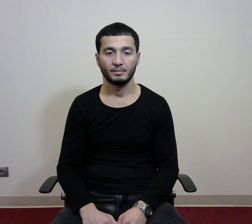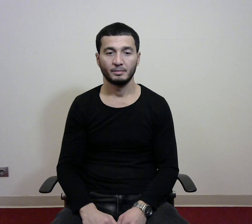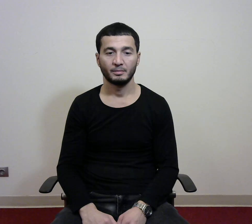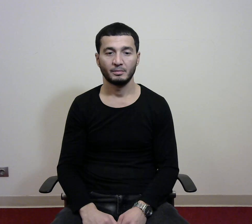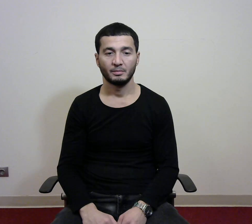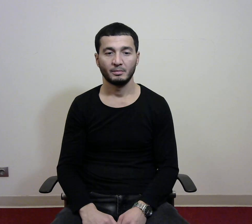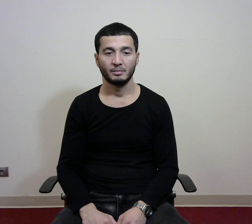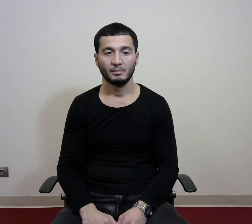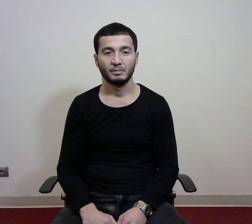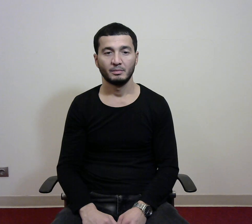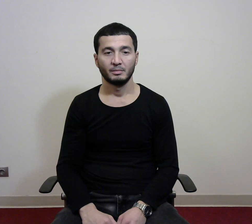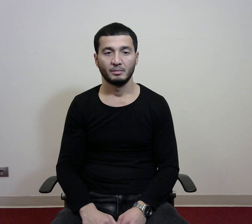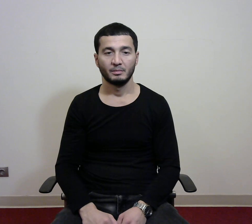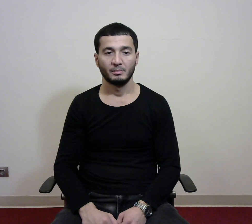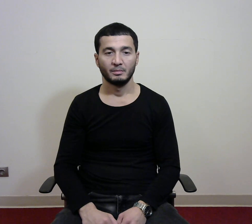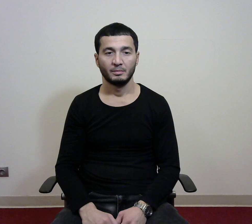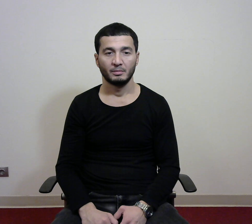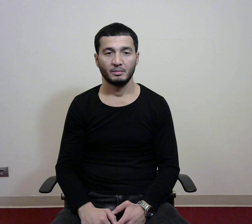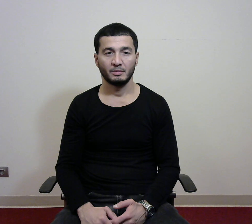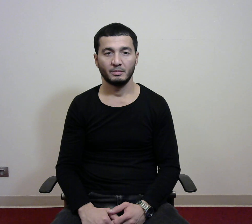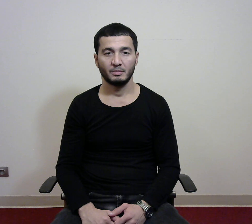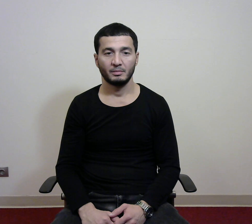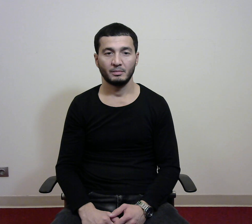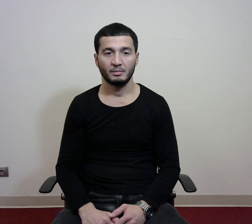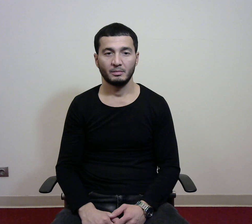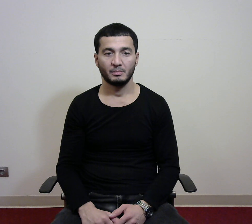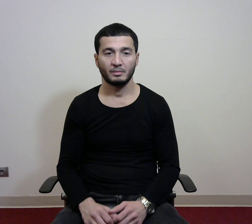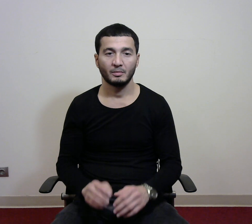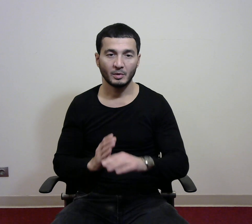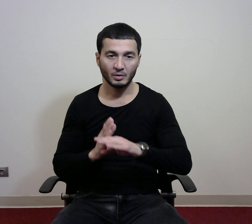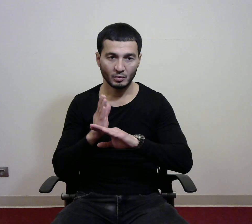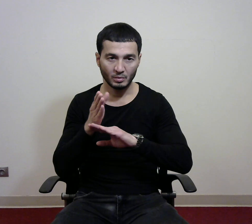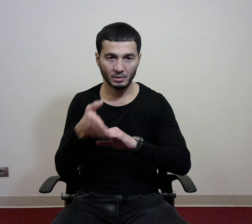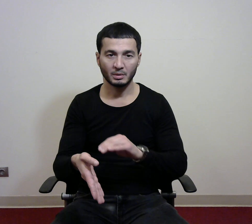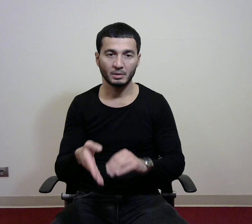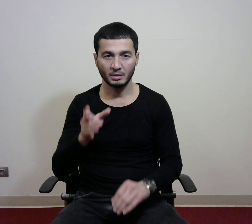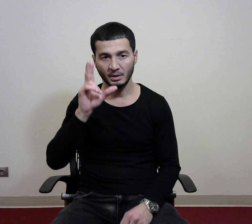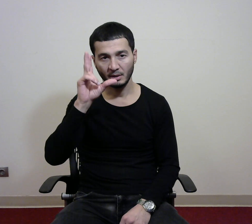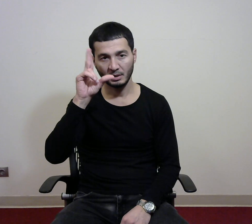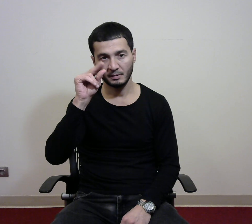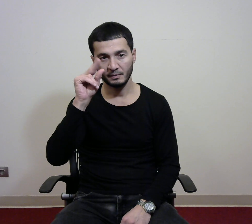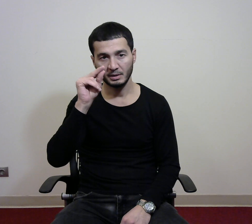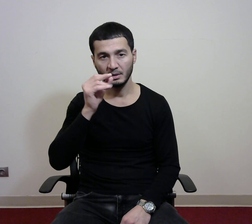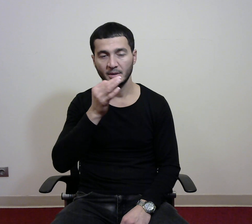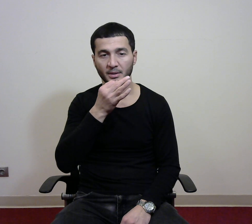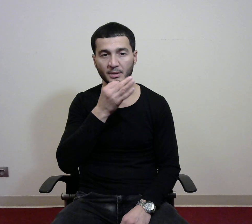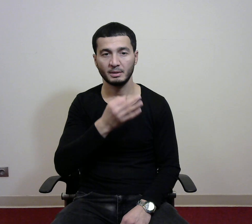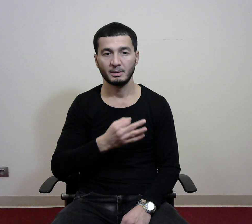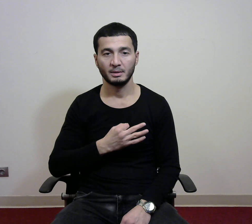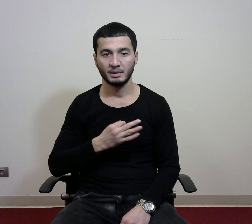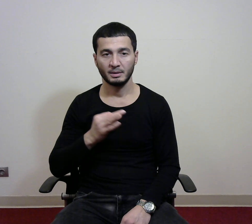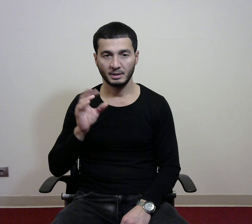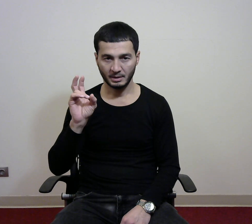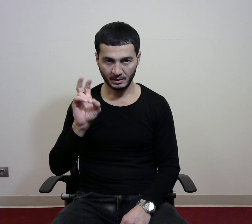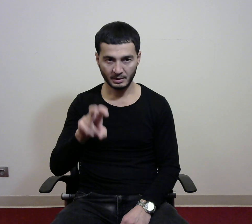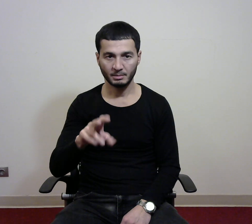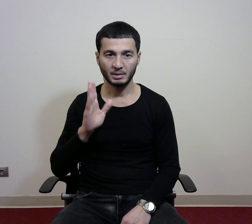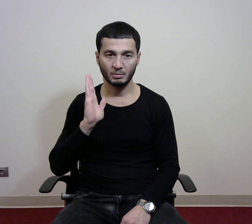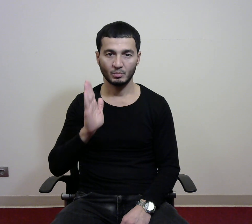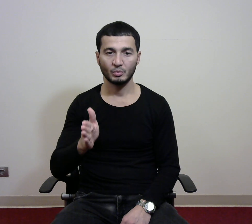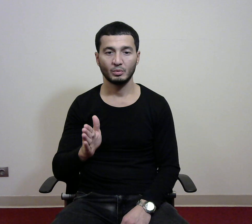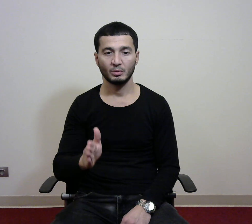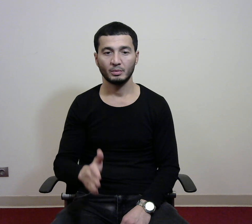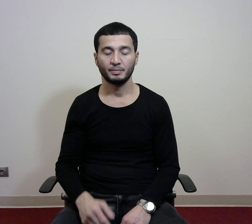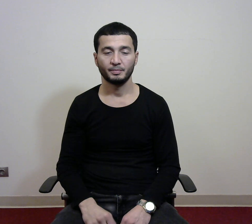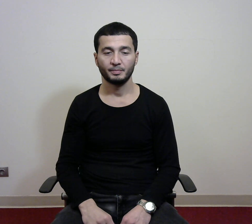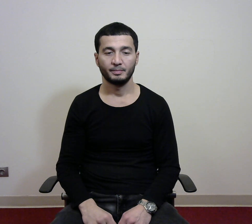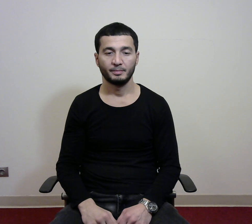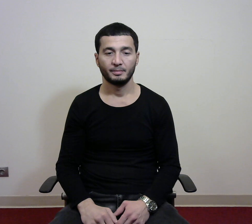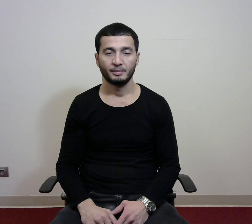Müraciətimə nə vaxt cavab gələcək?